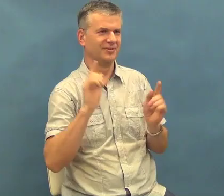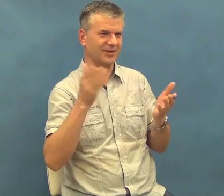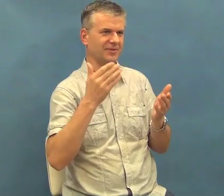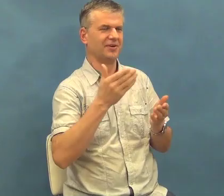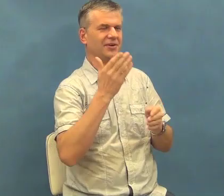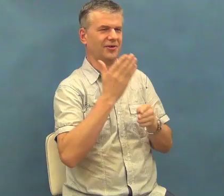Już.